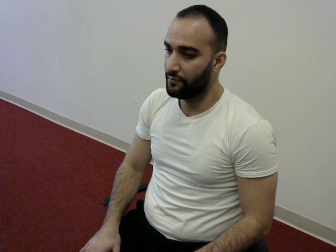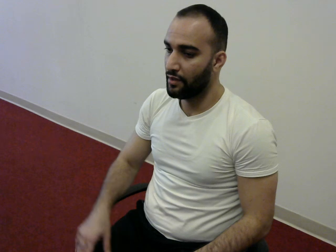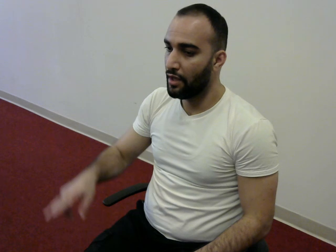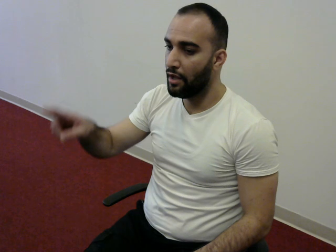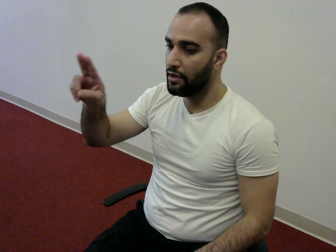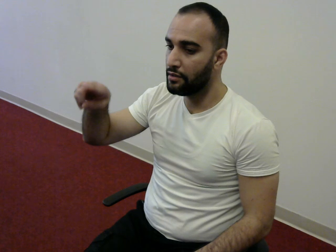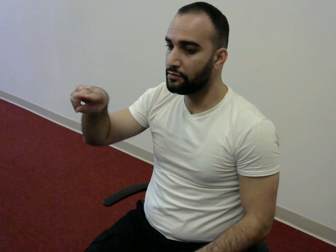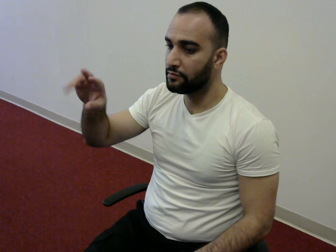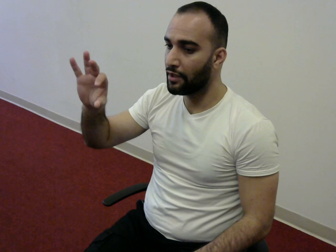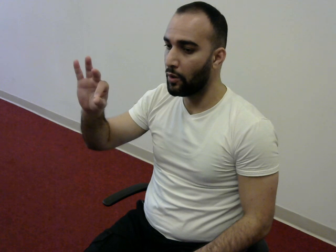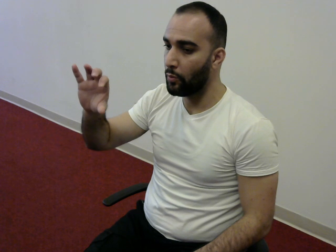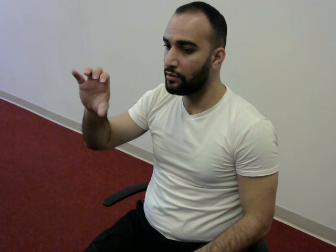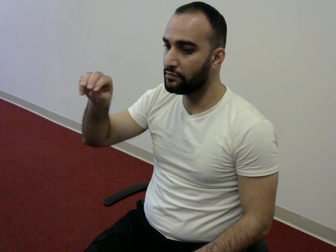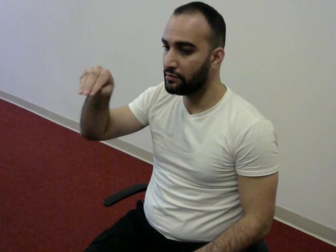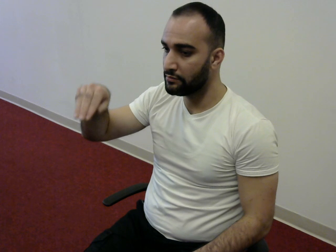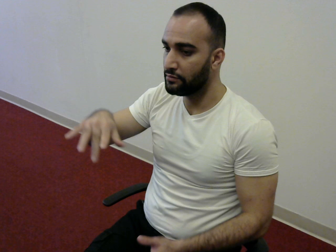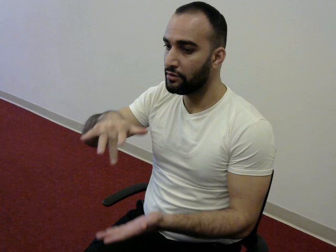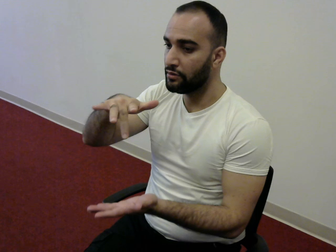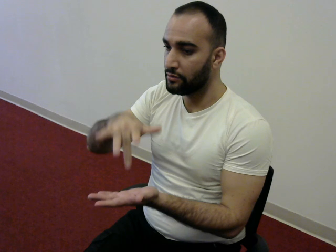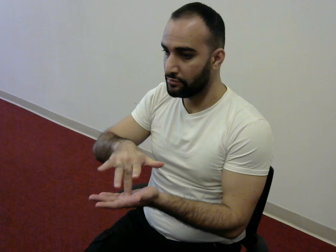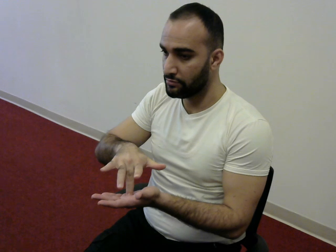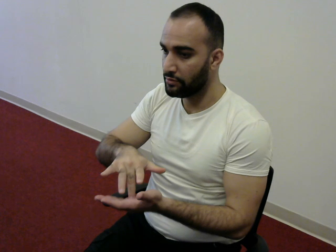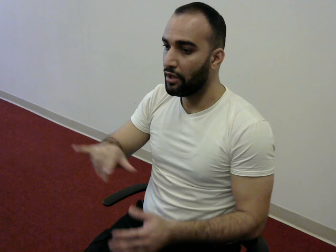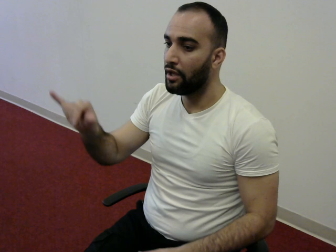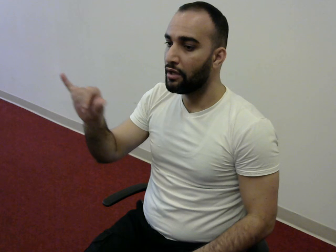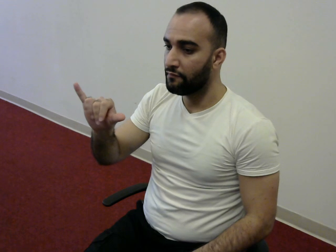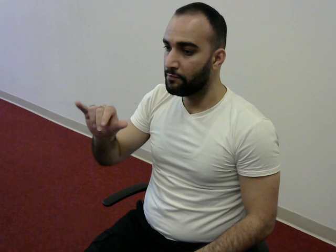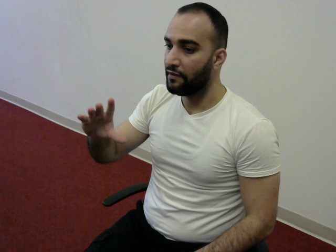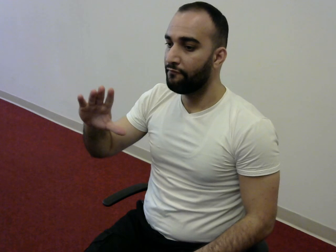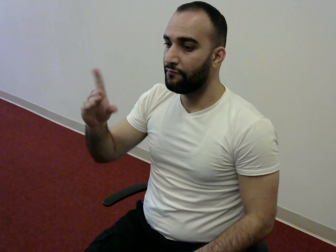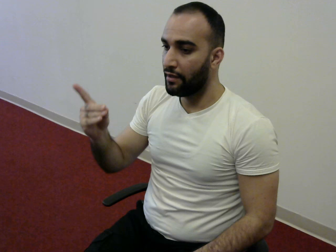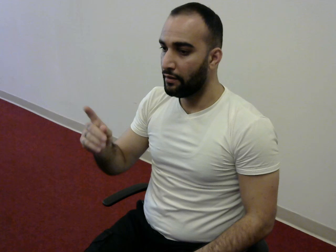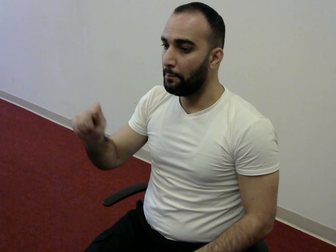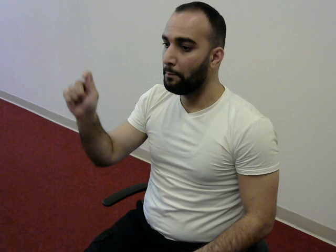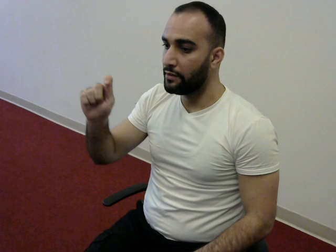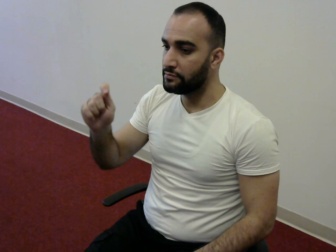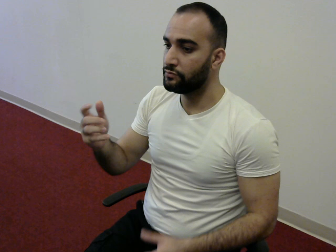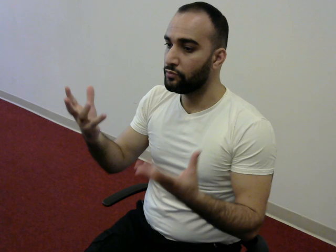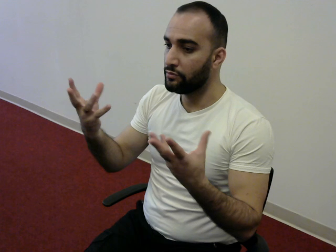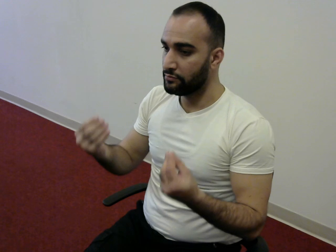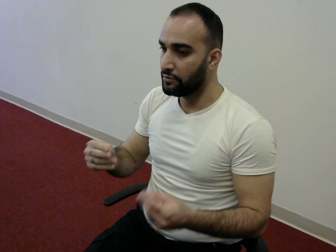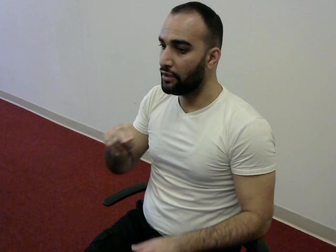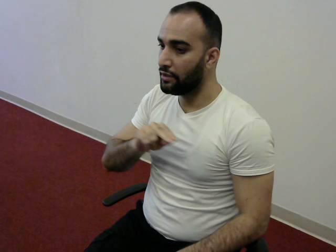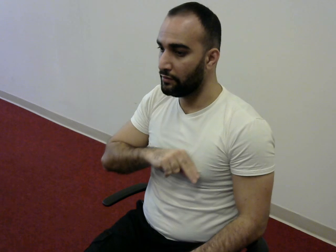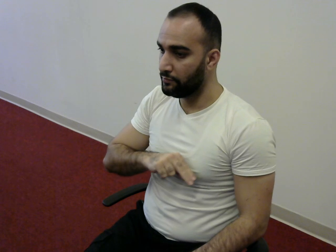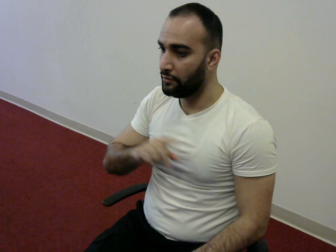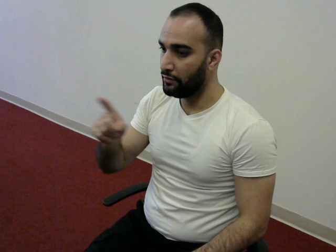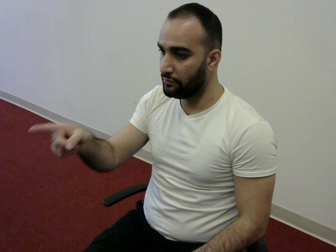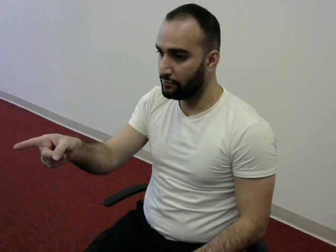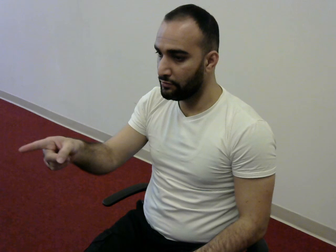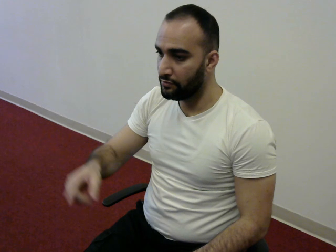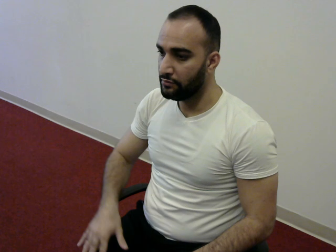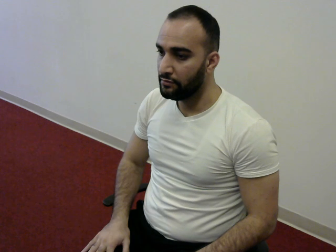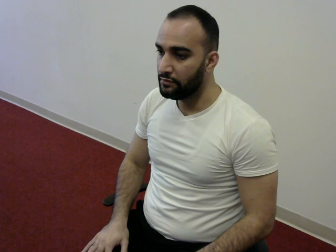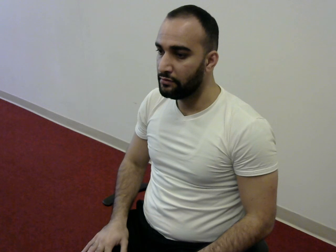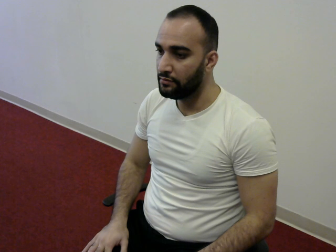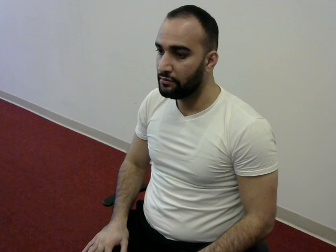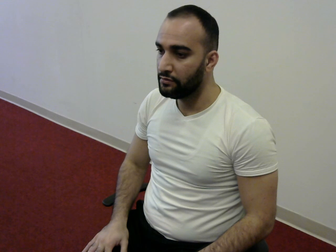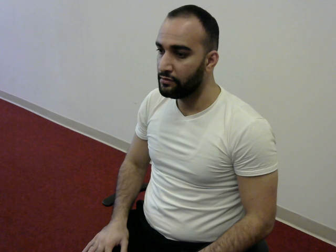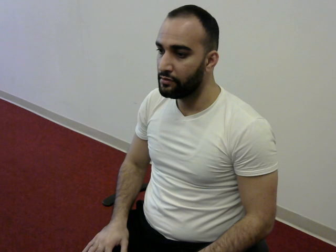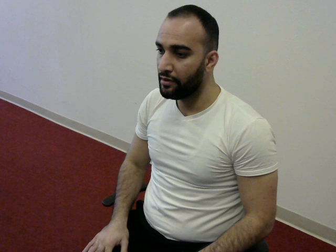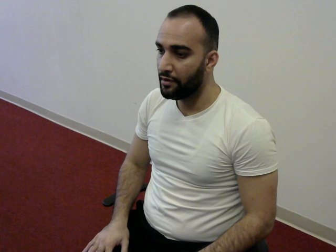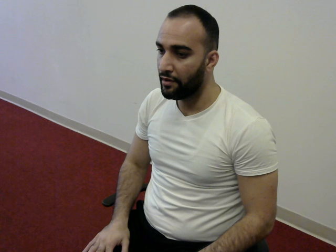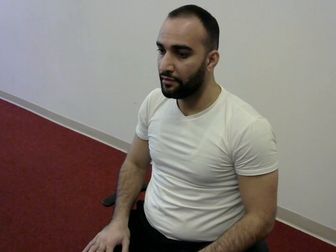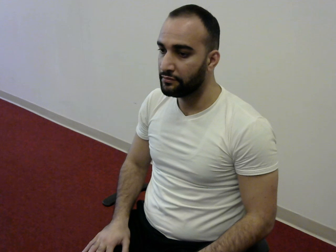DOST mərkəzləri şənbə və bazar günü işləyirmi?